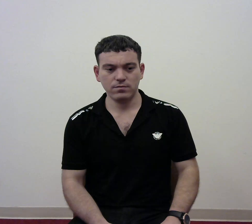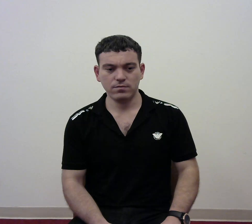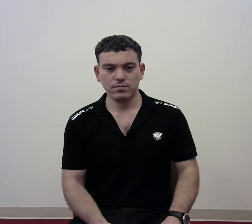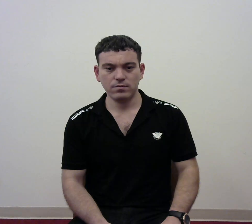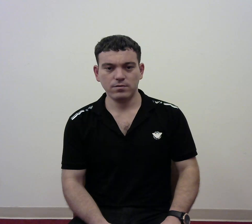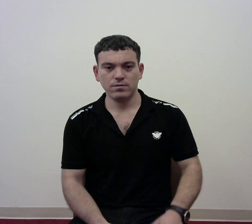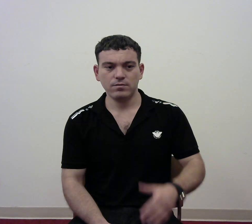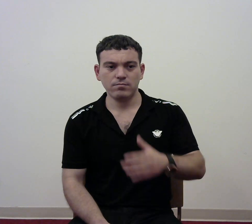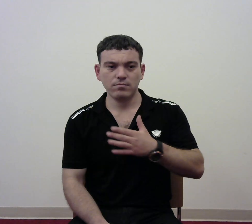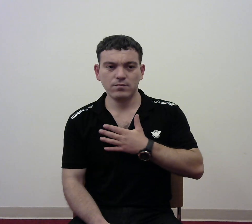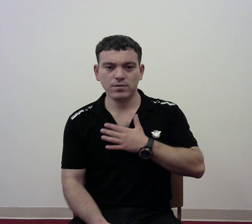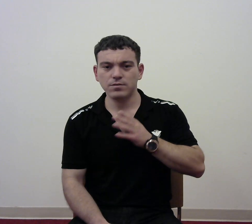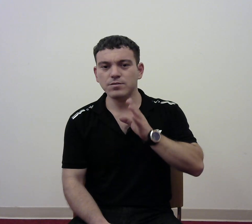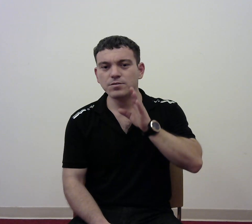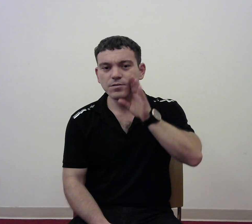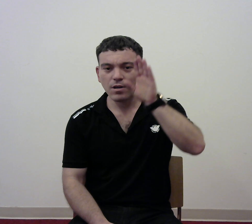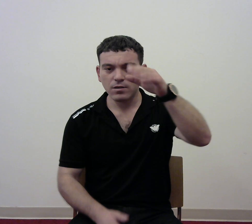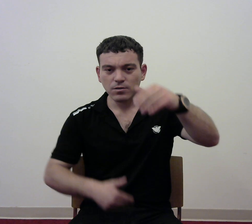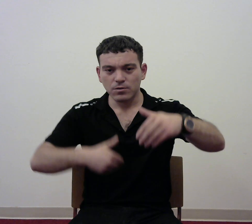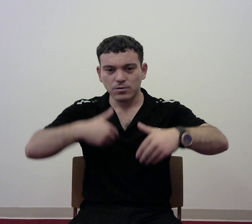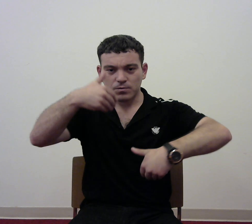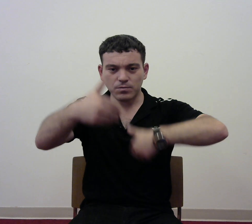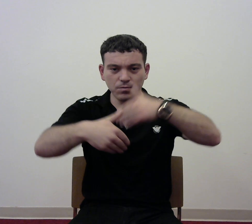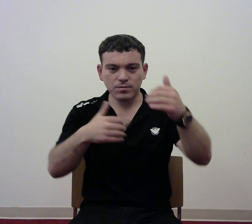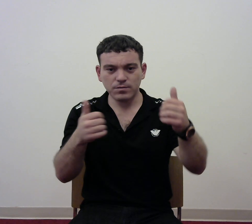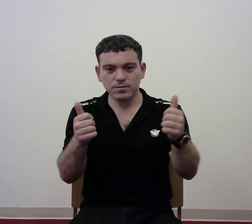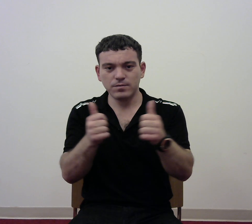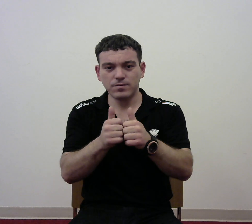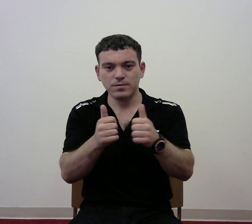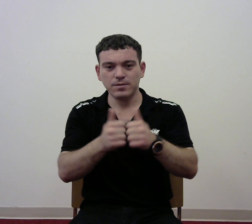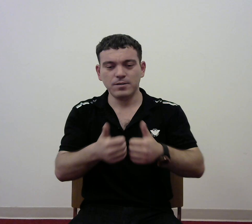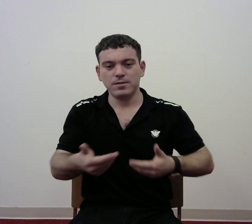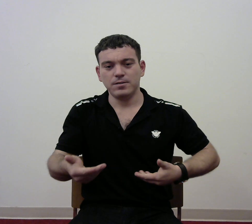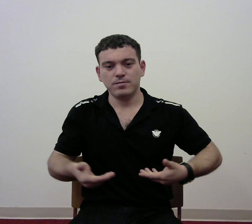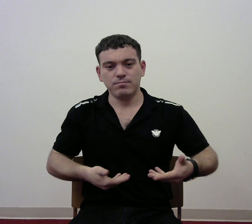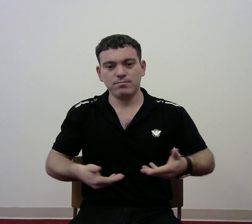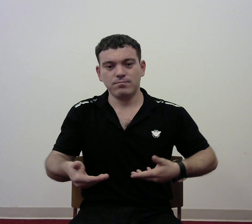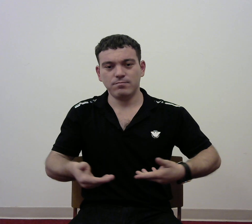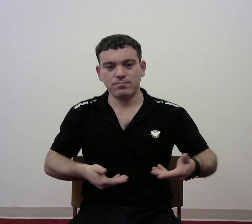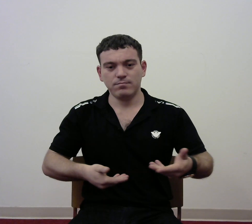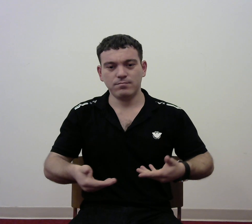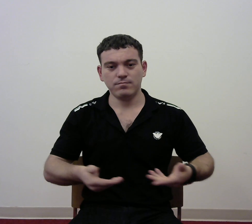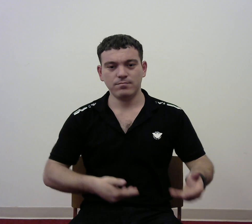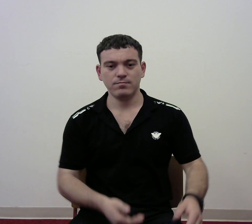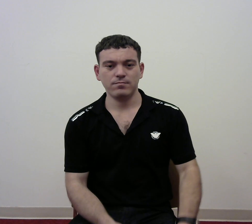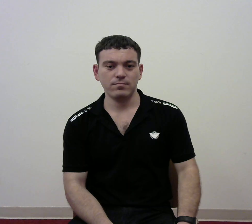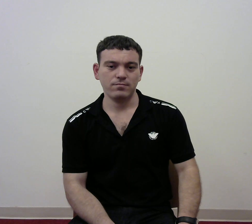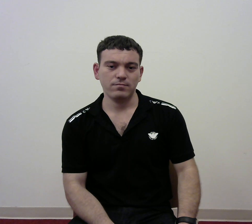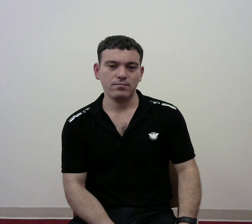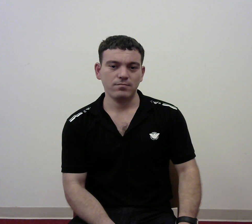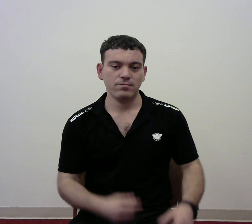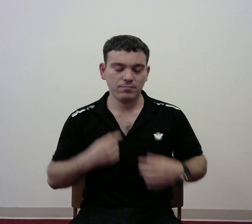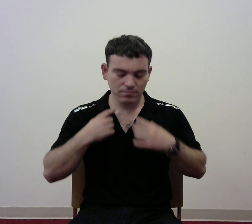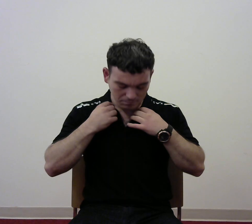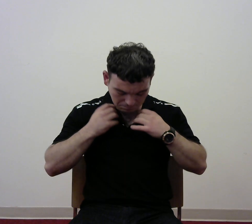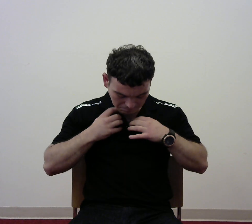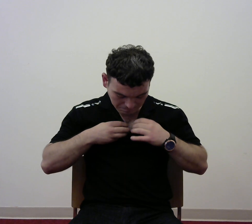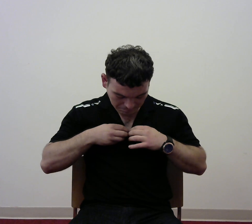Mən səhərlər dənizin kənarında gəzirəm